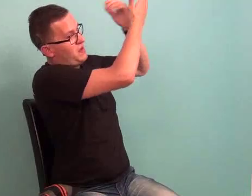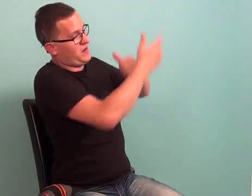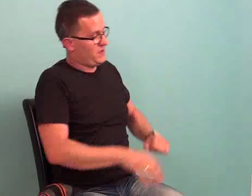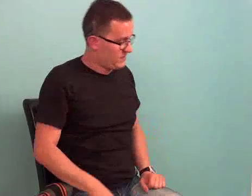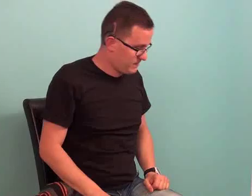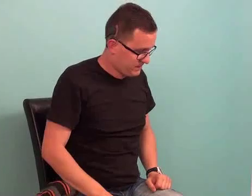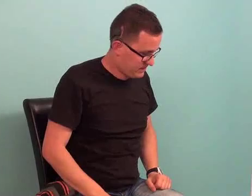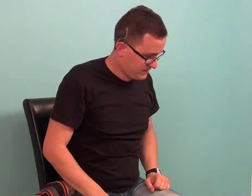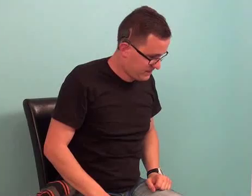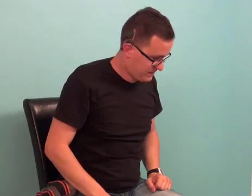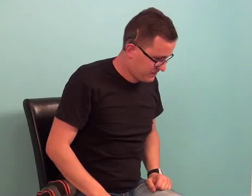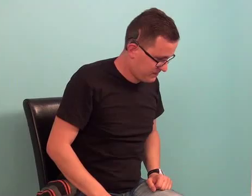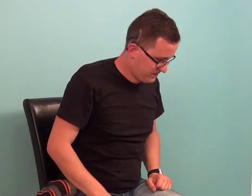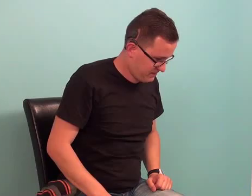Patrzy na kosze.